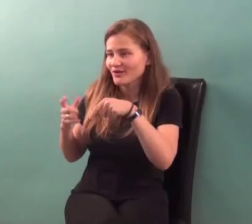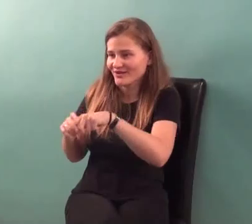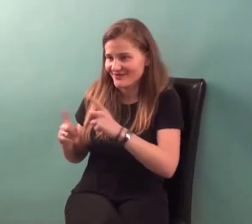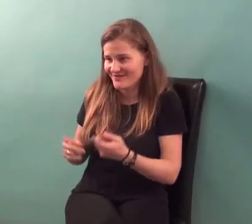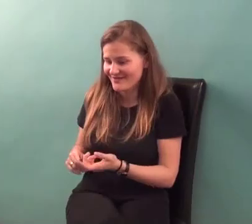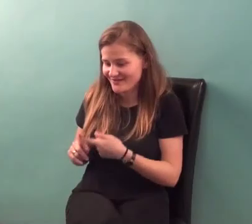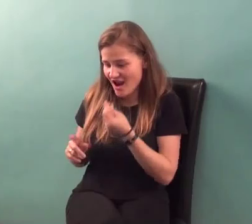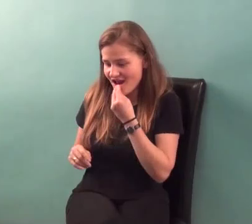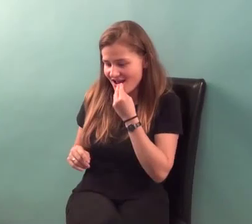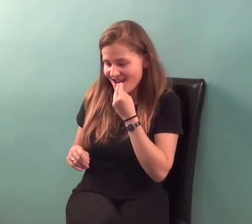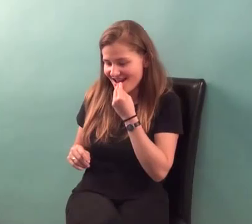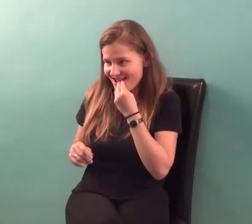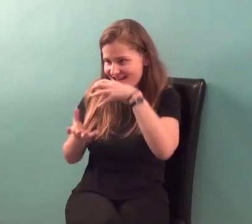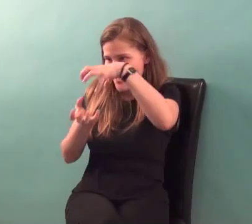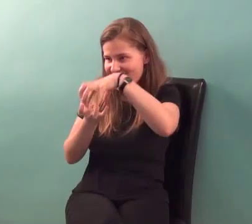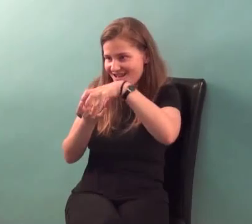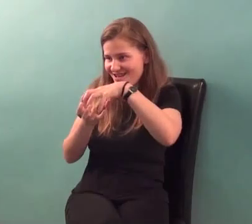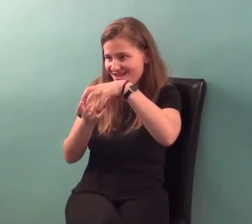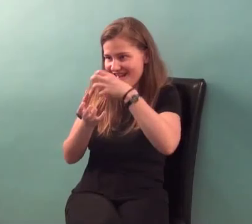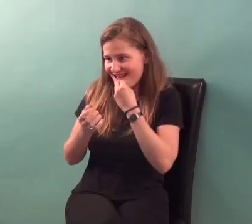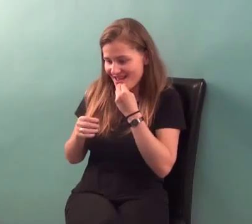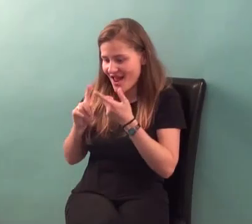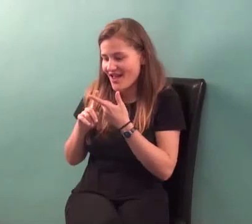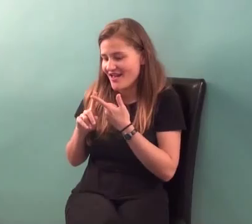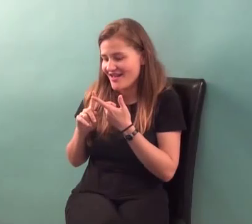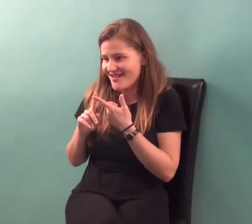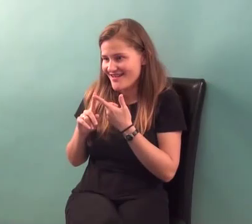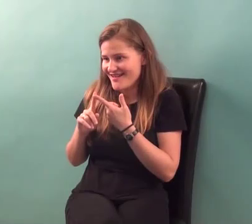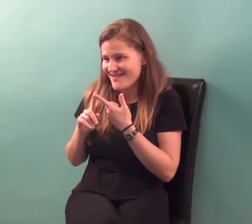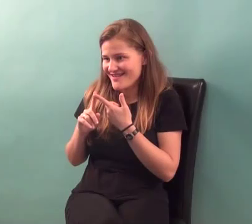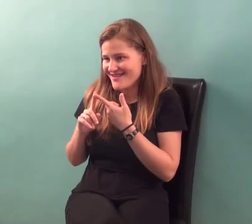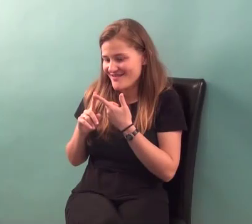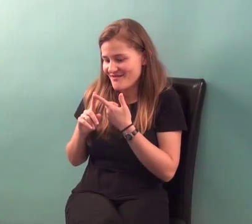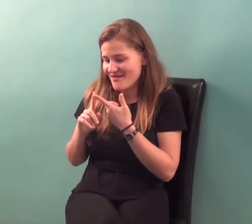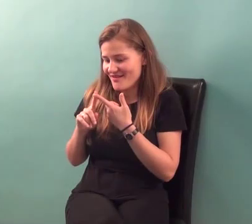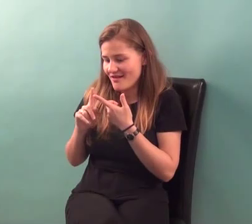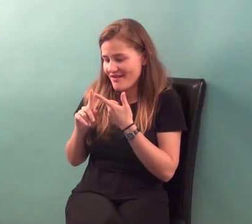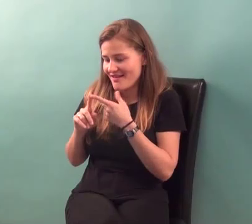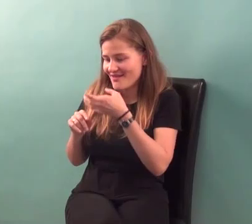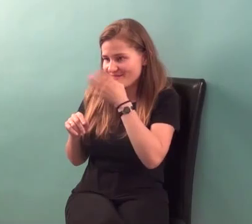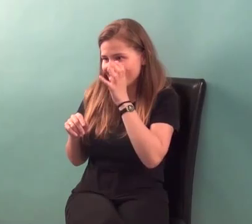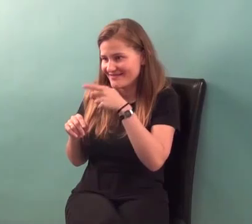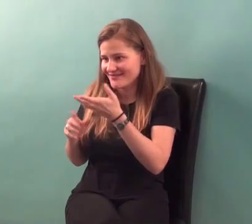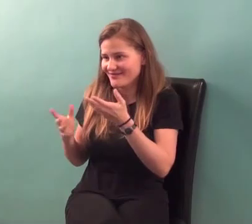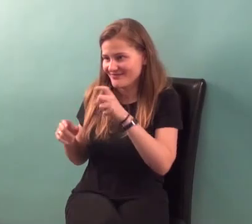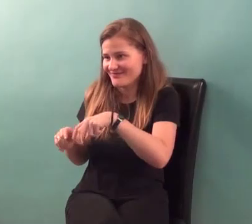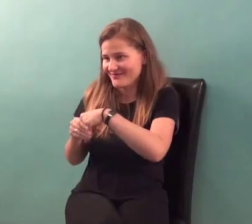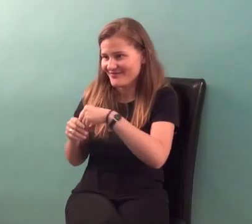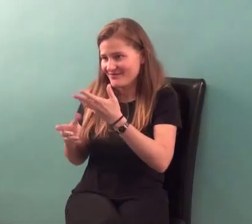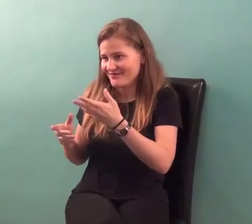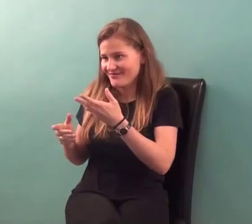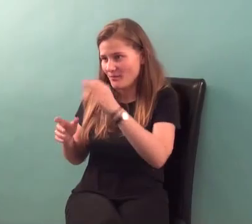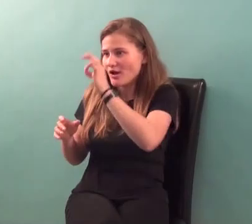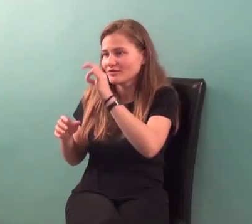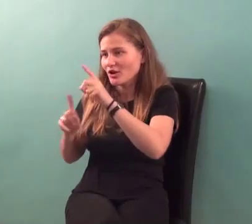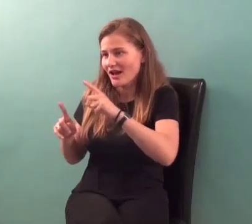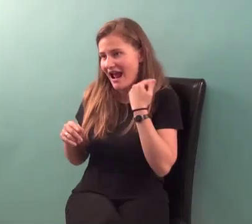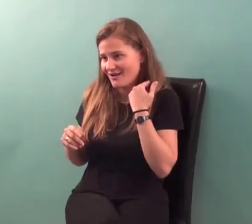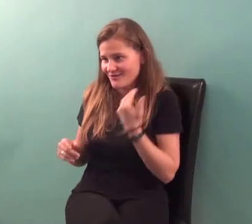Nie wolno jeść hamburgera, a drugie to picie, coś z procentami, coś z alkoholem w środku.